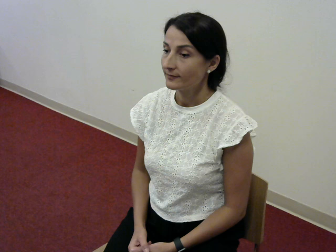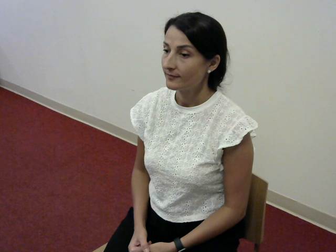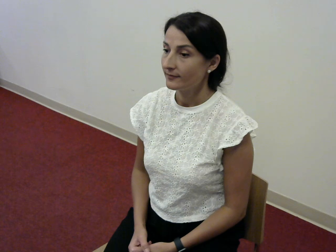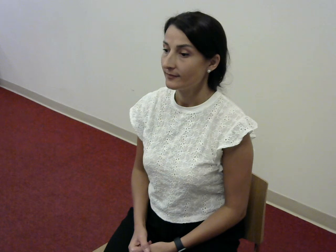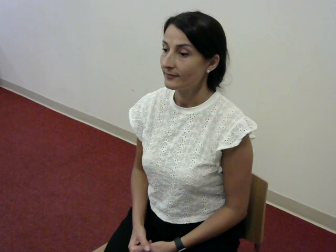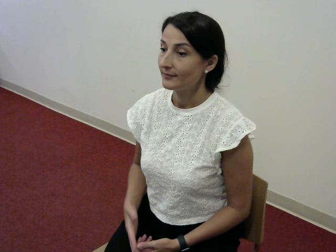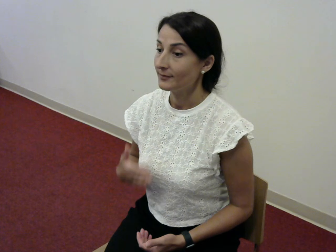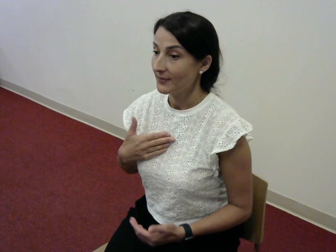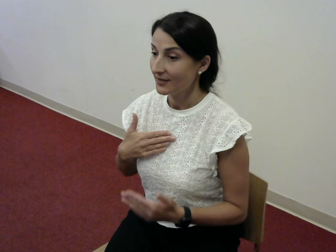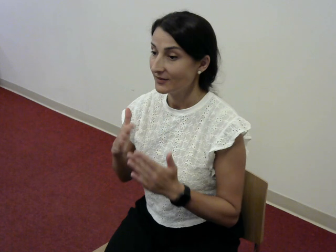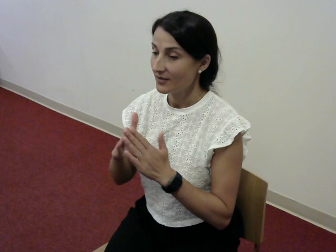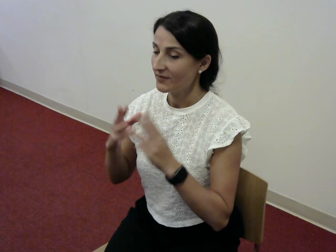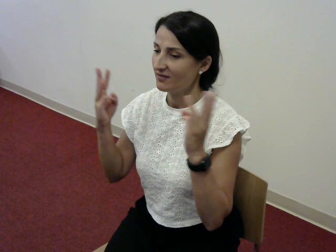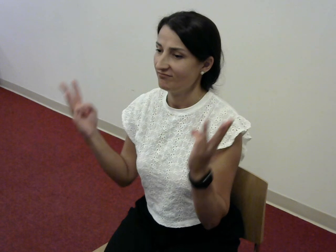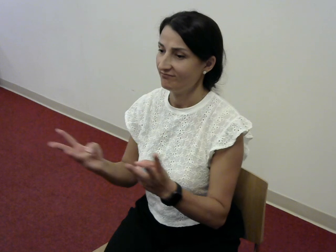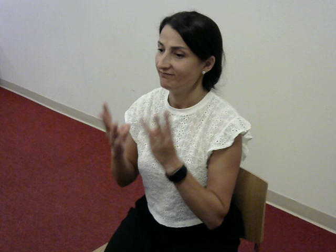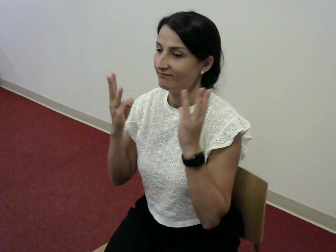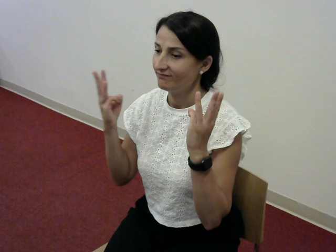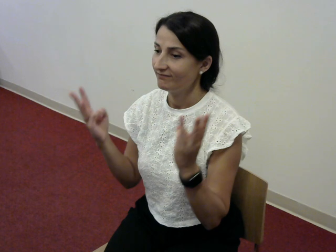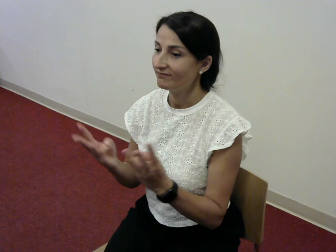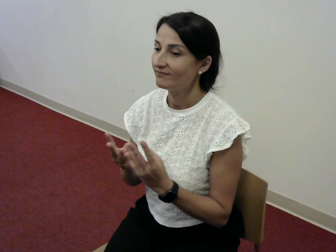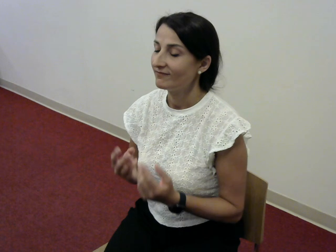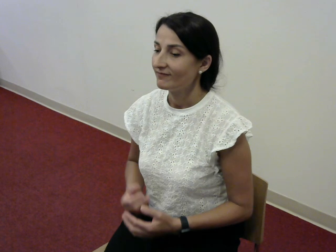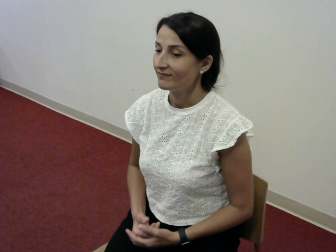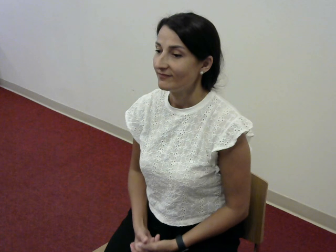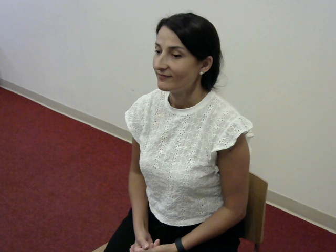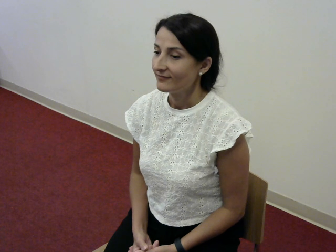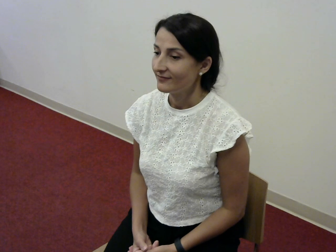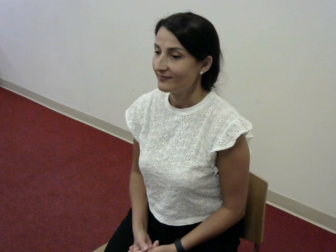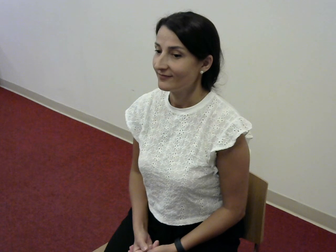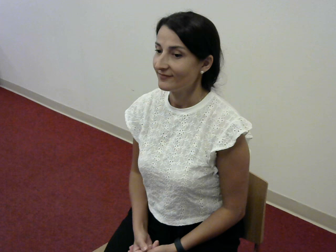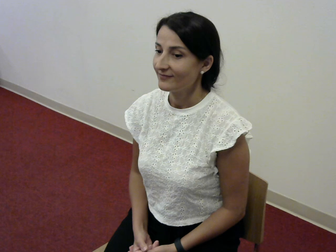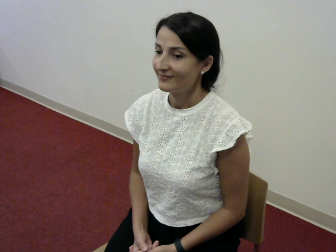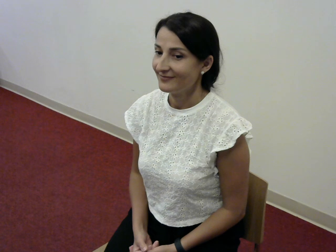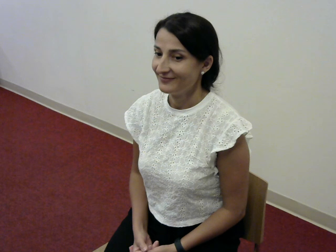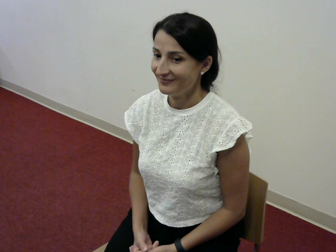Bizim evizim yanır